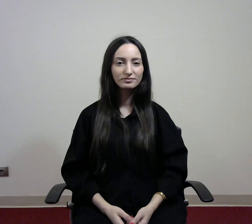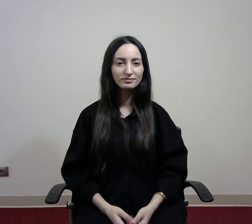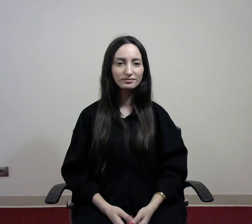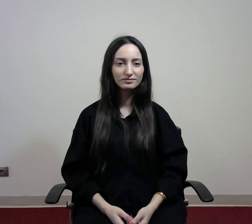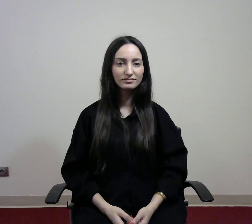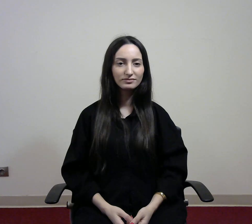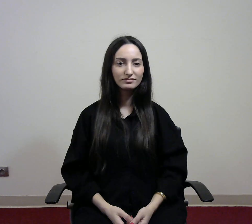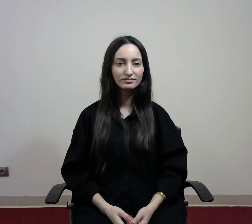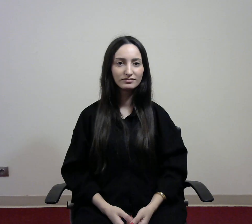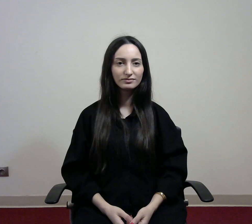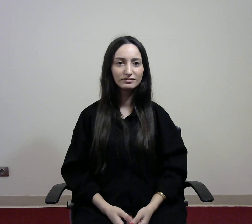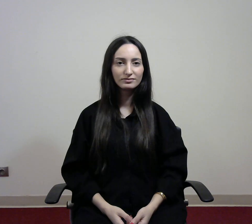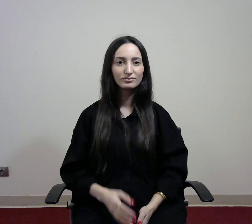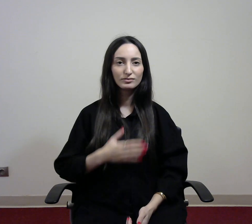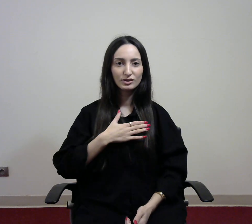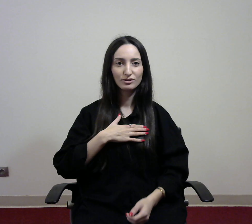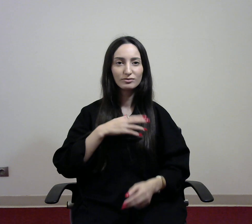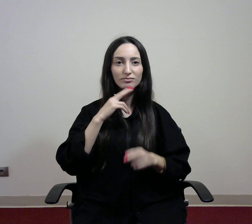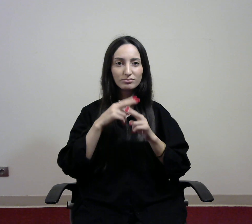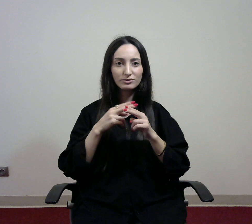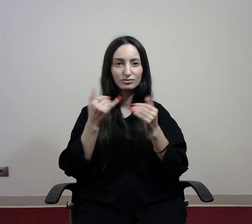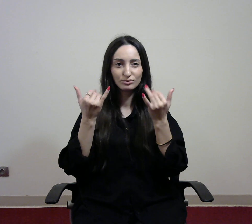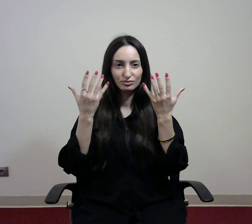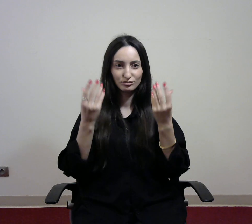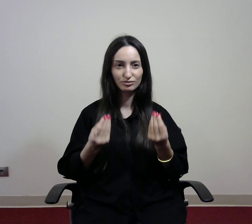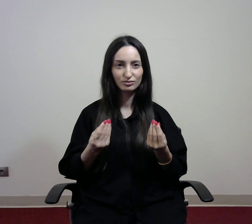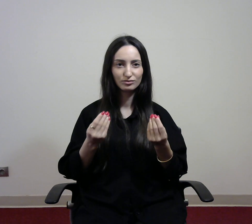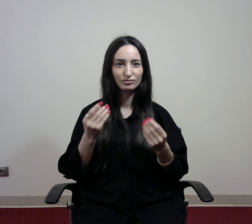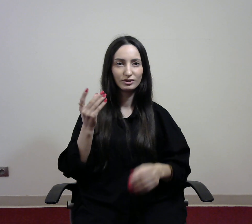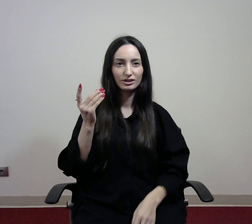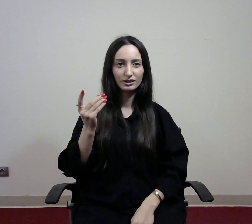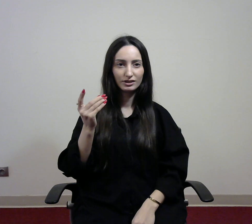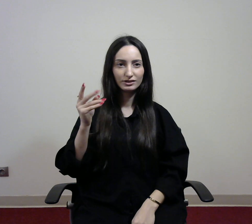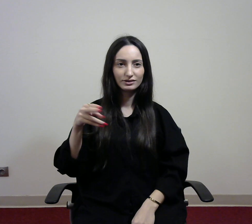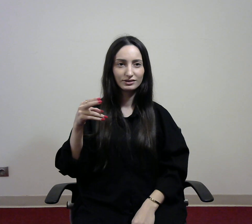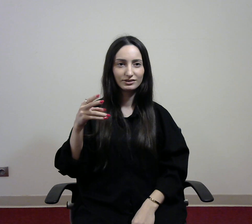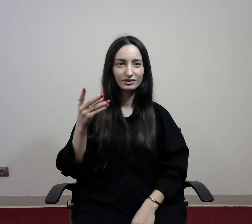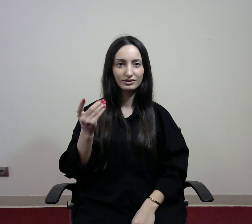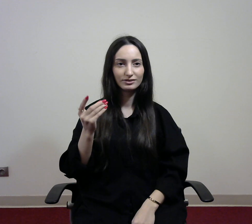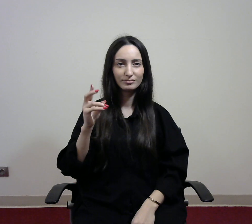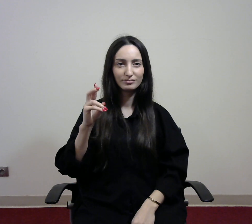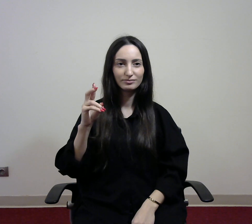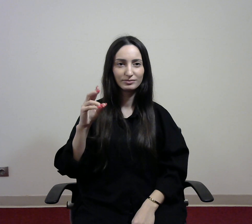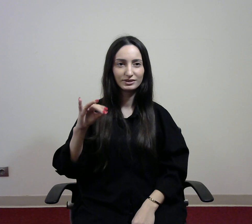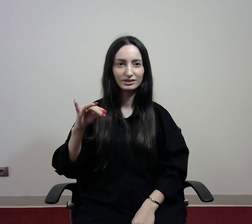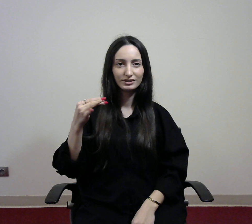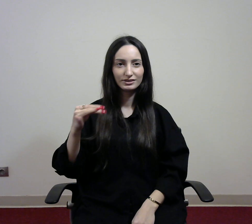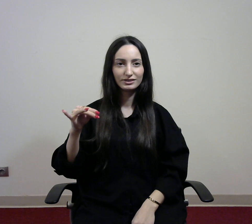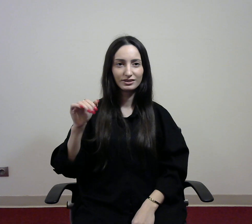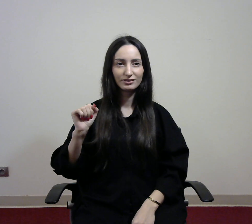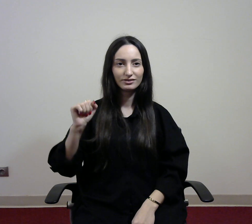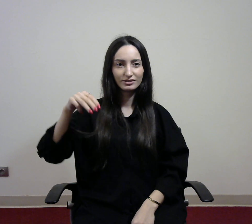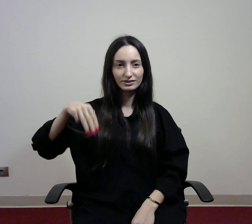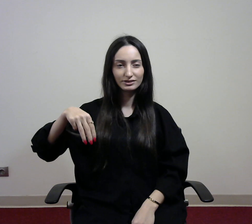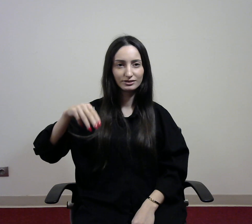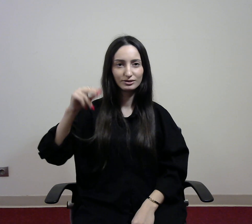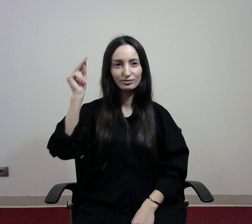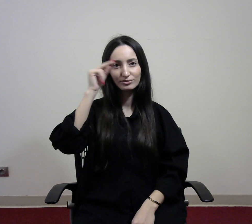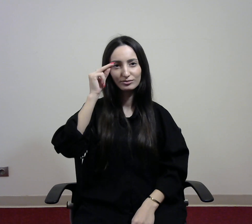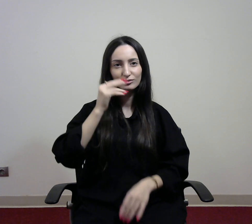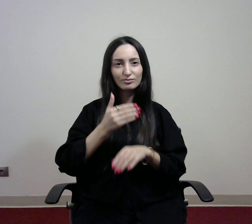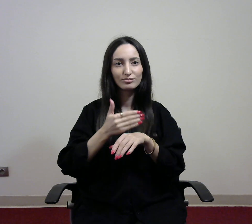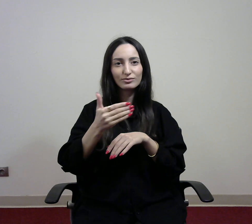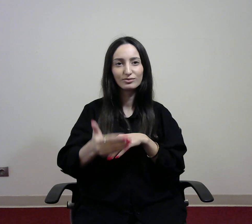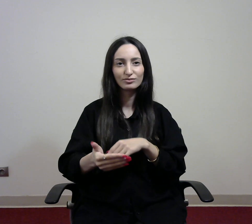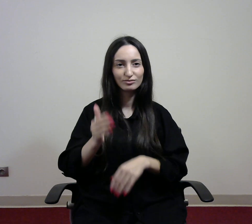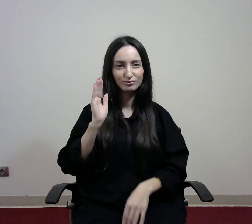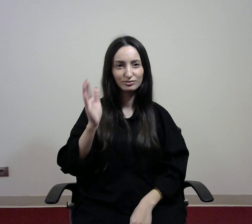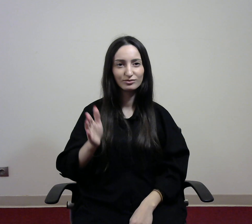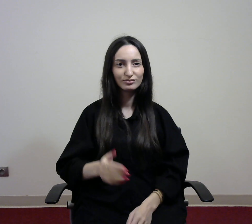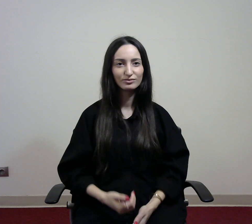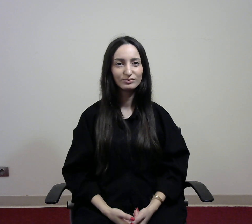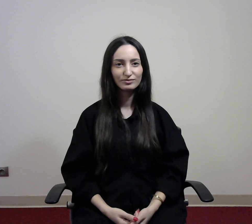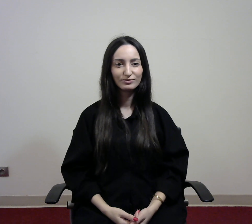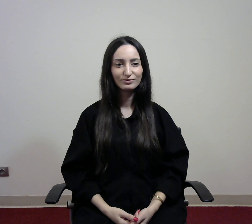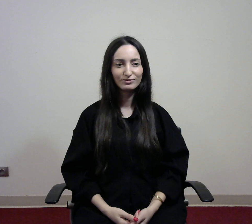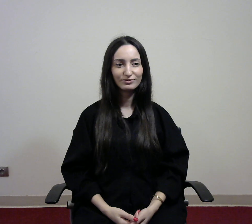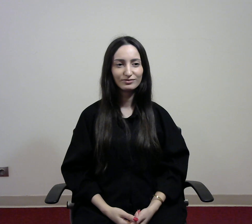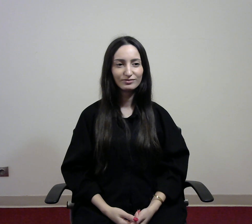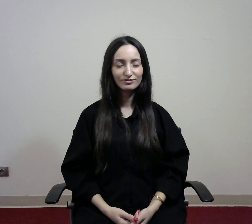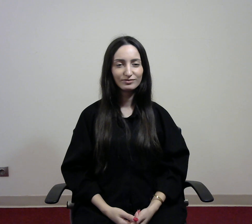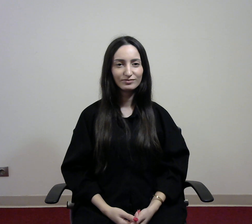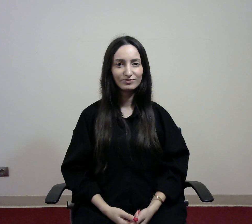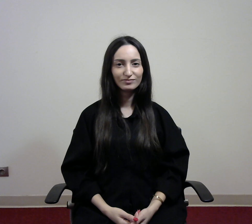Mənim bacım bu gün ədəbiyyat dərsinə gecikəcək